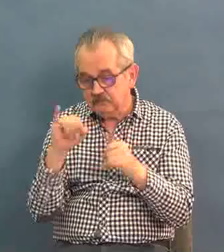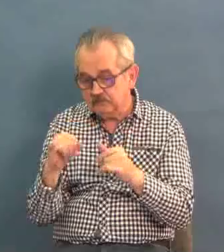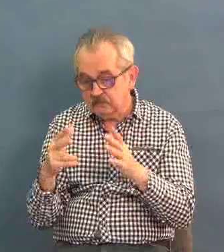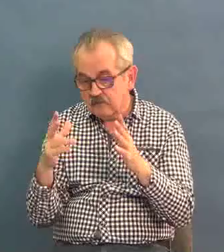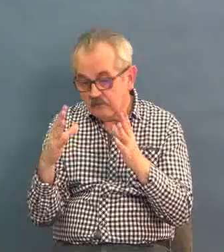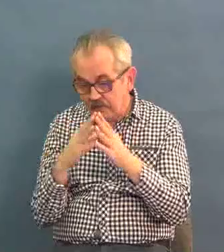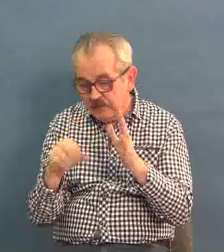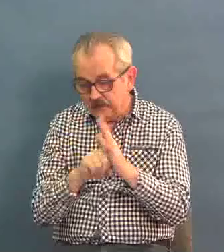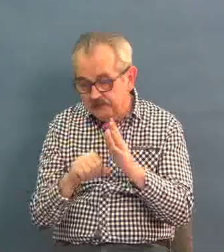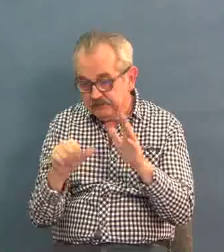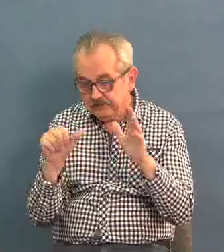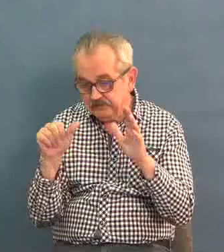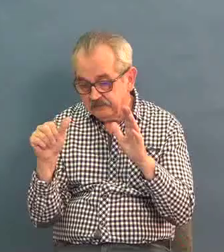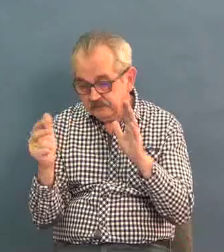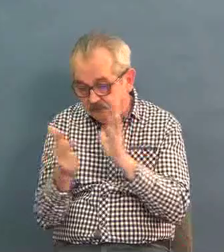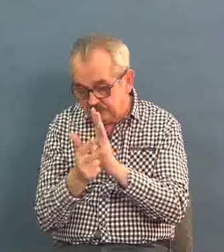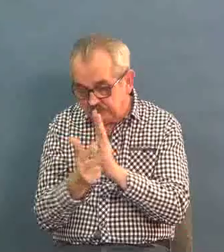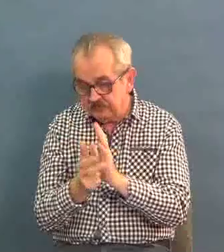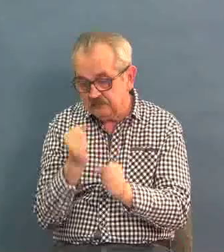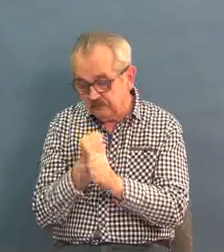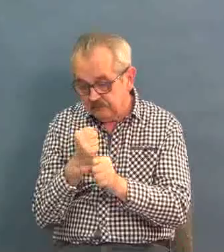Od dziesiątej do szóstej, osiemnastej pracuję.